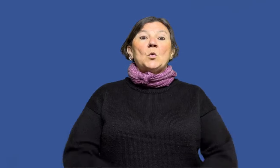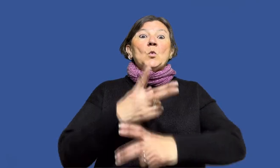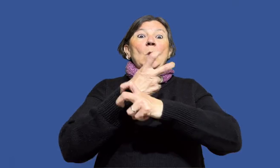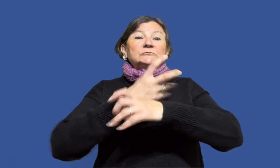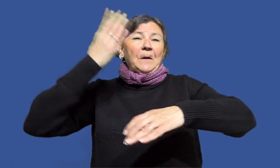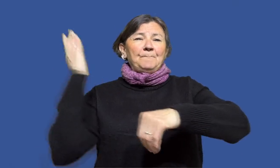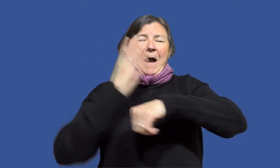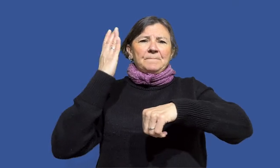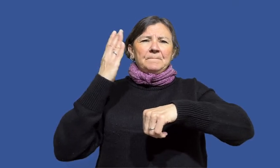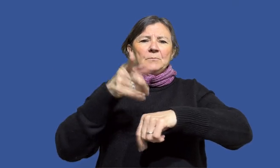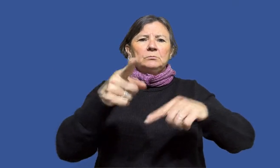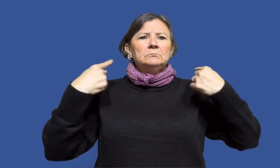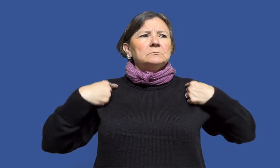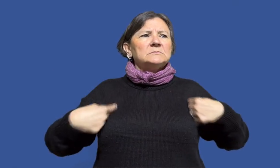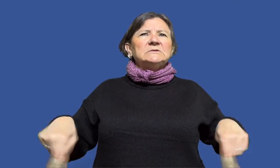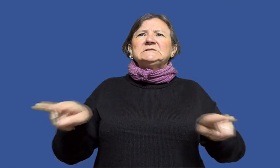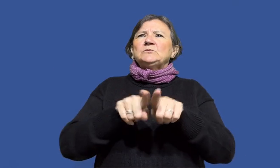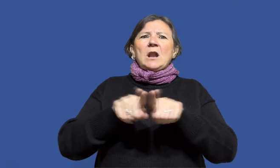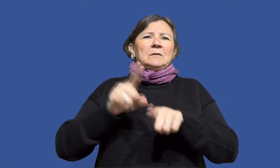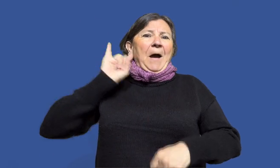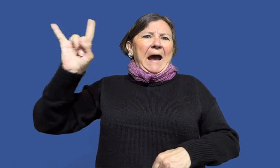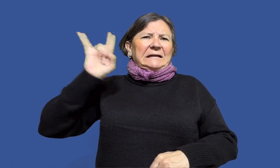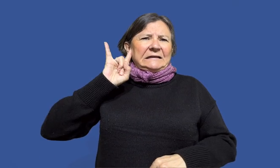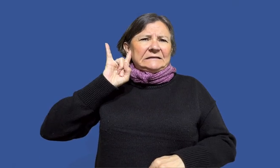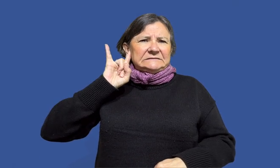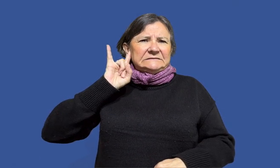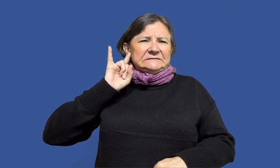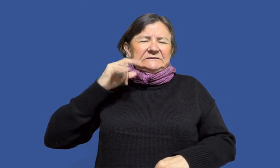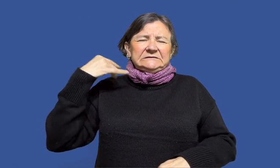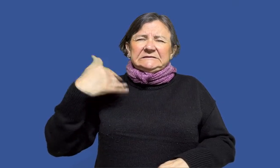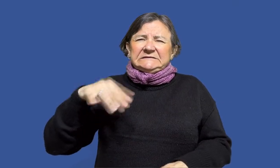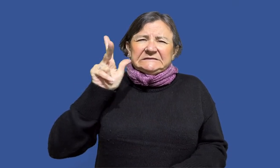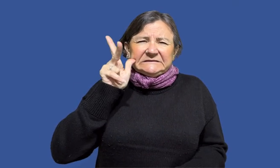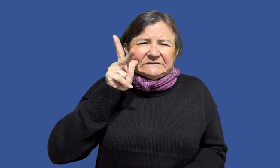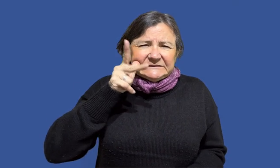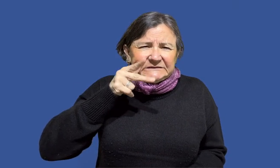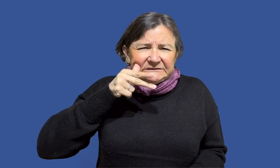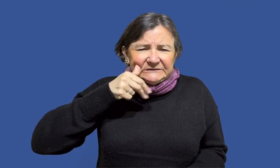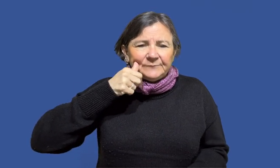Quan vas rebre el cop, vas notar un cruixit i dolor?